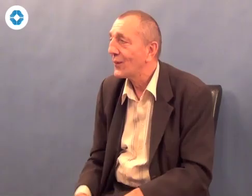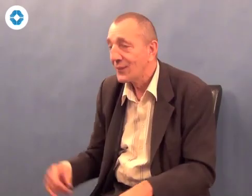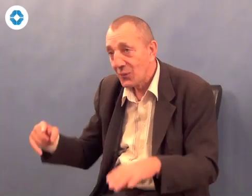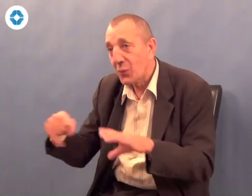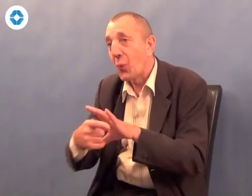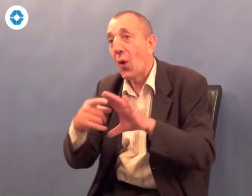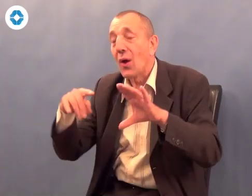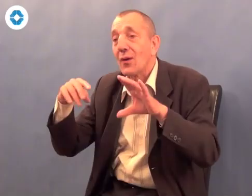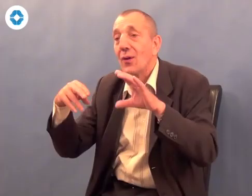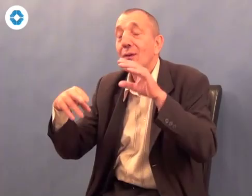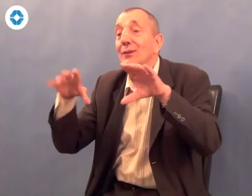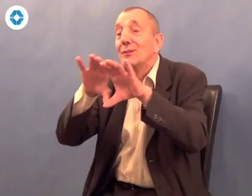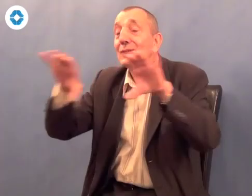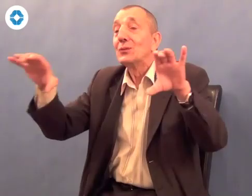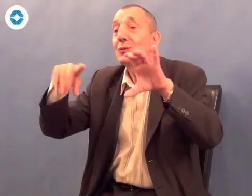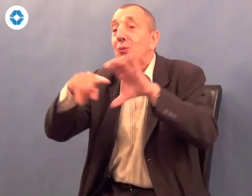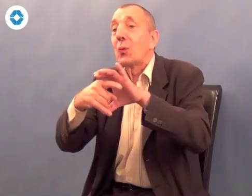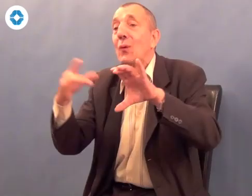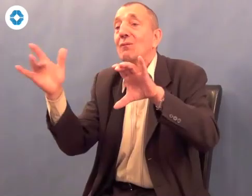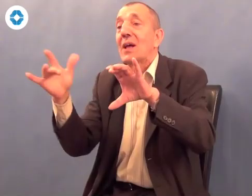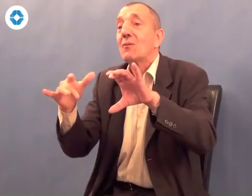Dziurawy pień, w środku dziurawy.